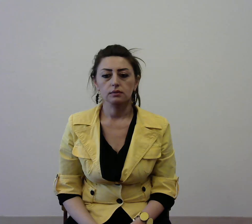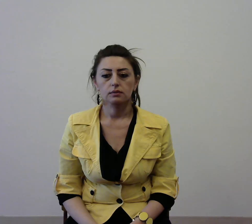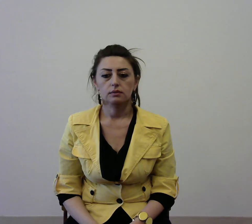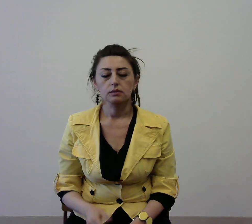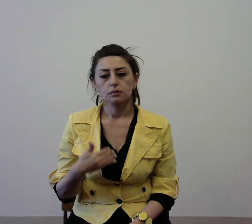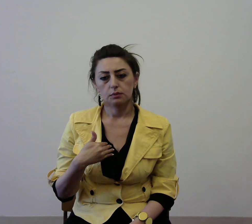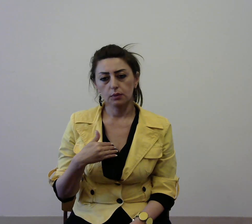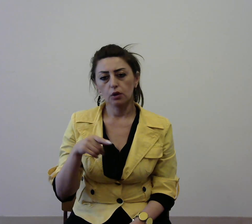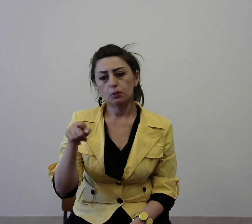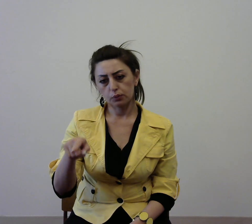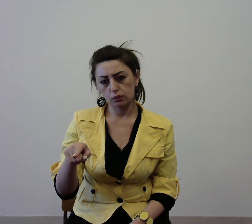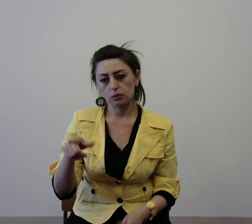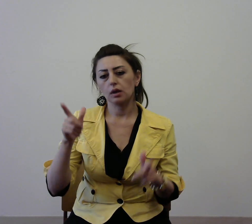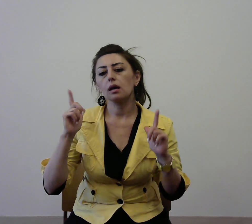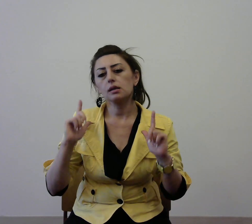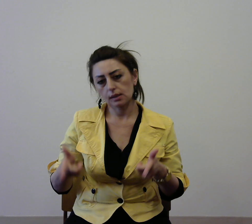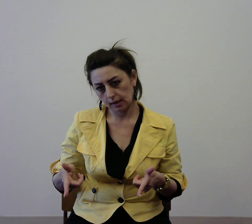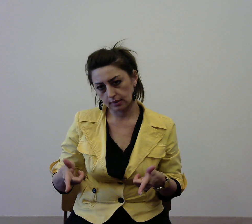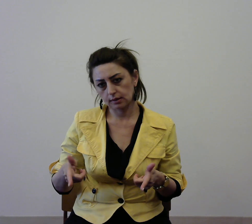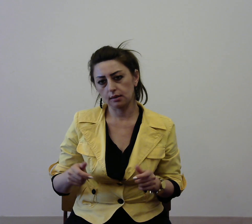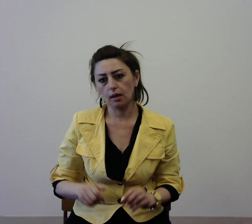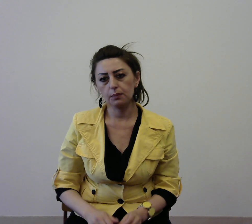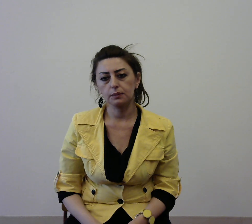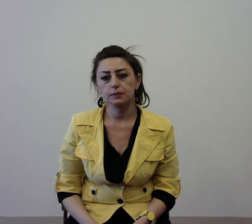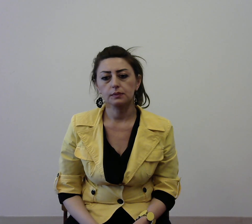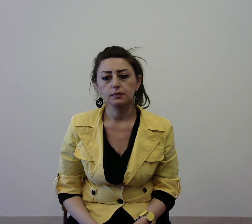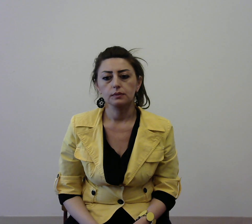Mən bununla razıyam